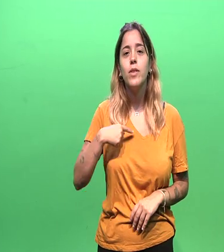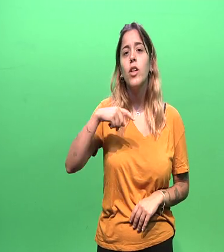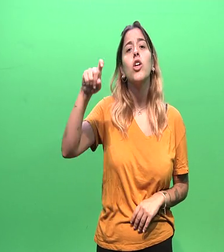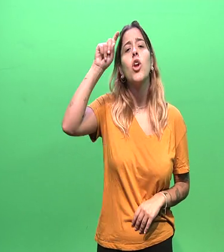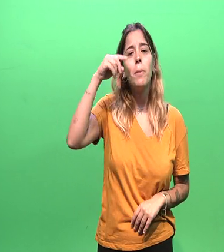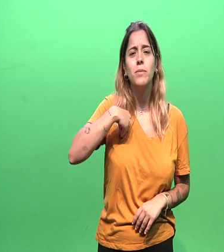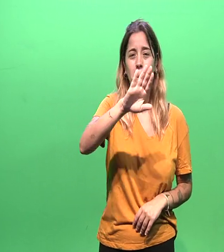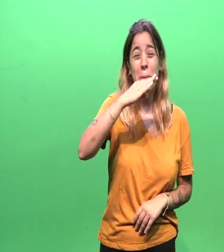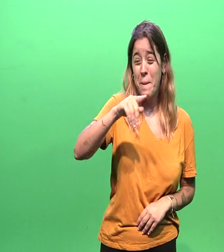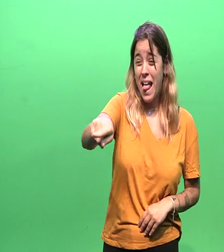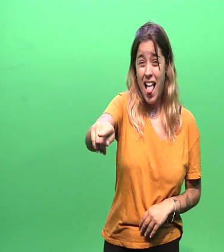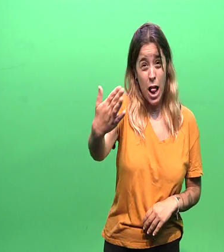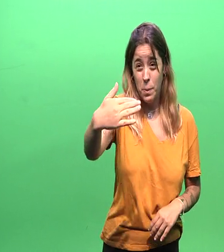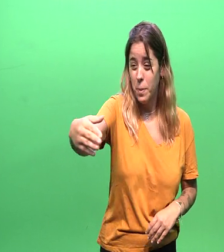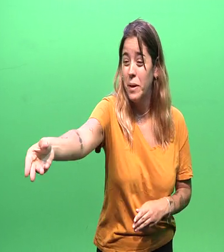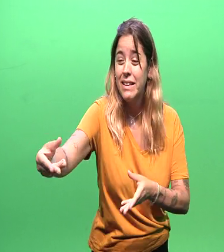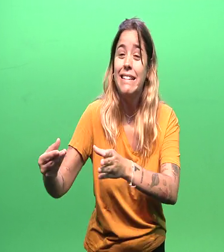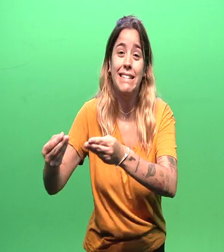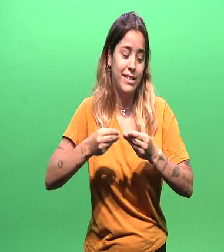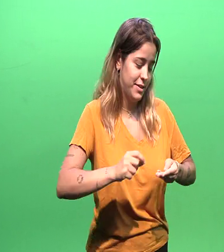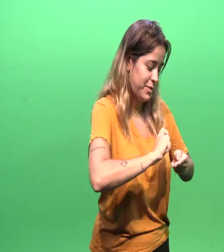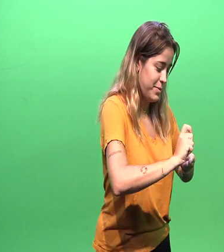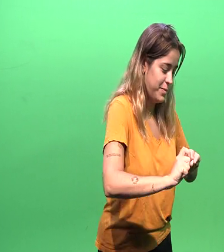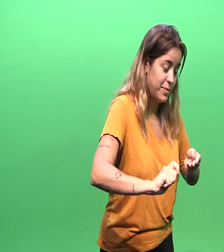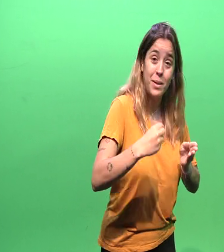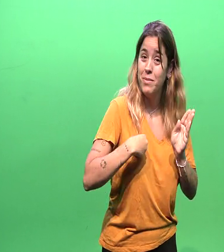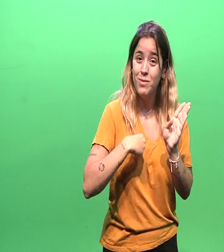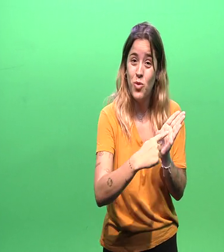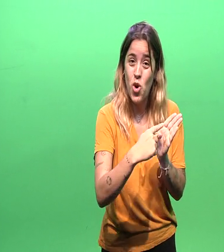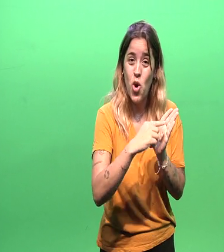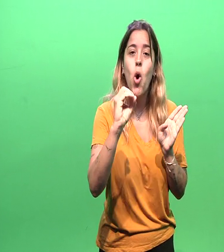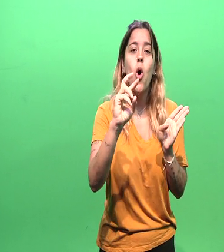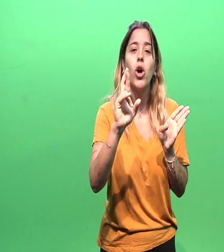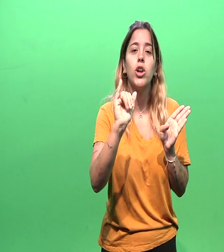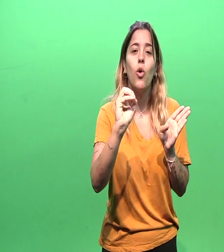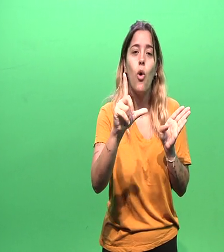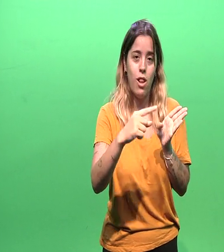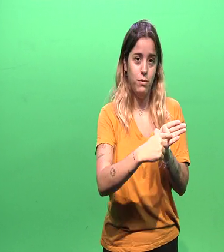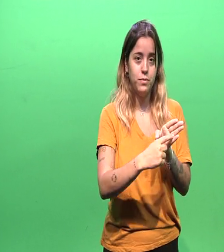El meu nom? Dona'm un full, em dic així, Oriol.